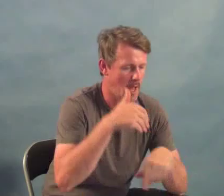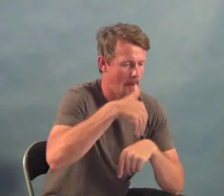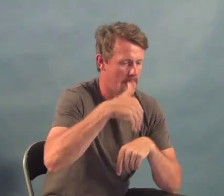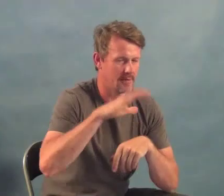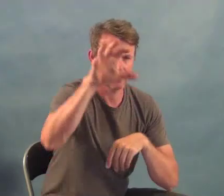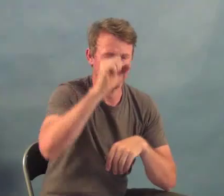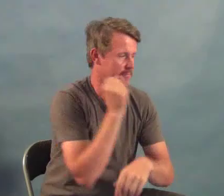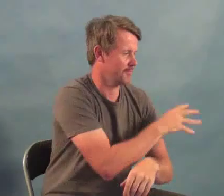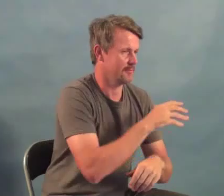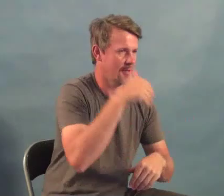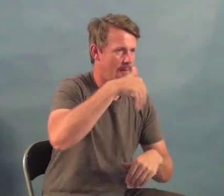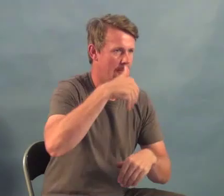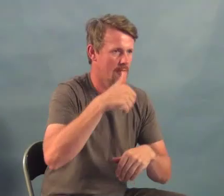Zabrać i wyrzucić jedzenie z McDonalda.